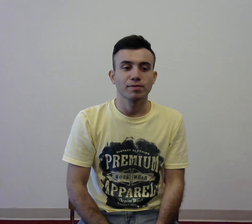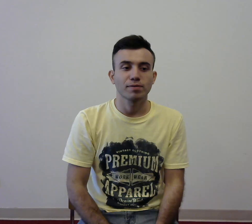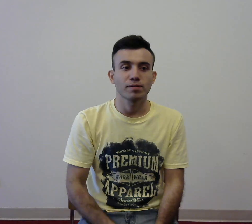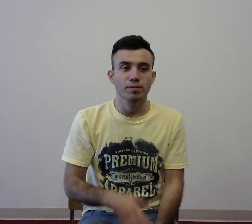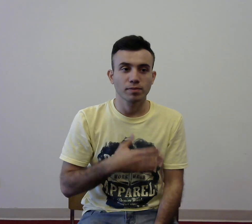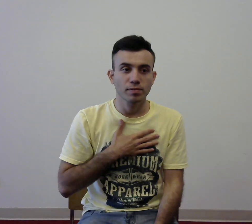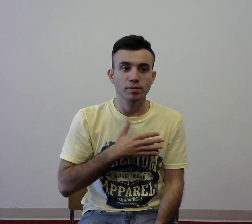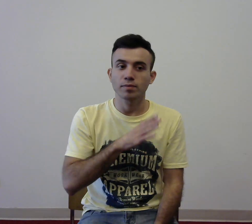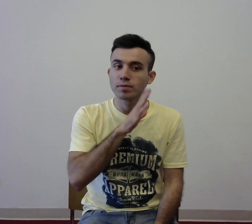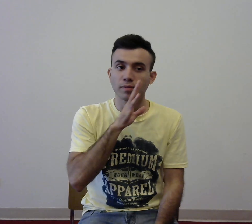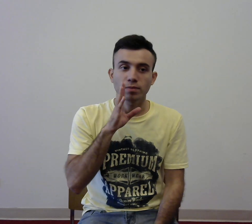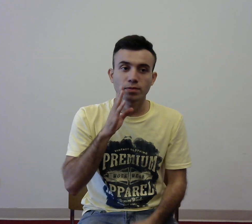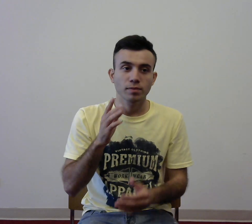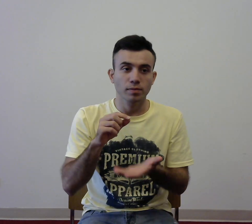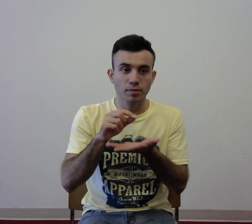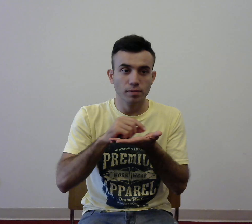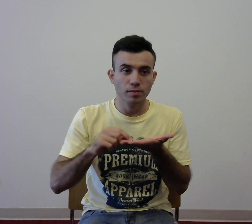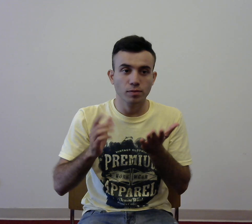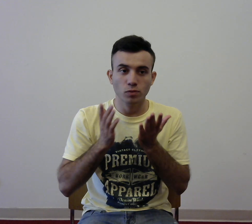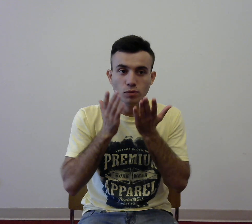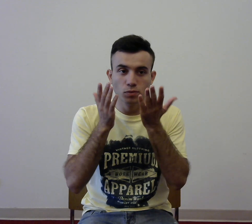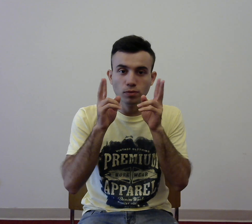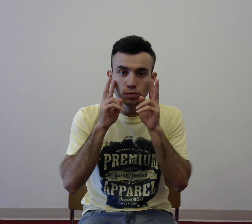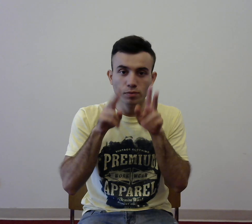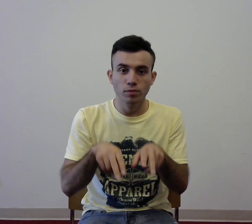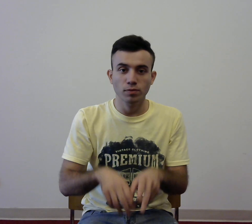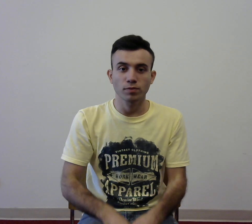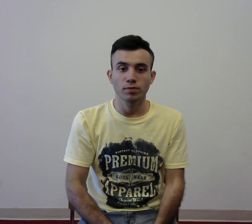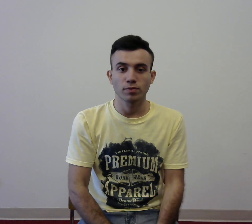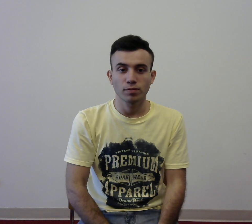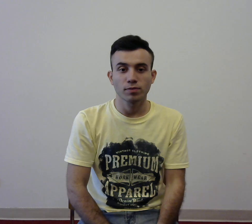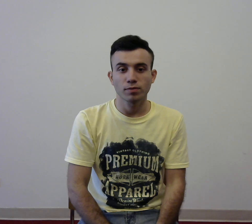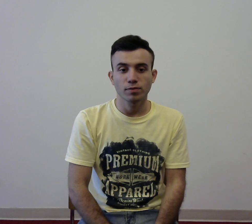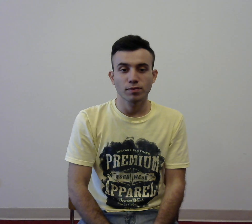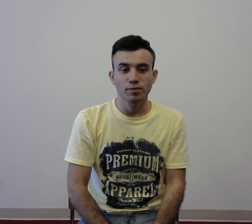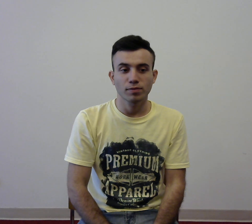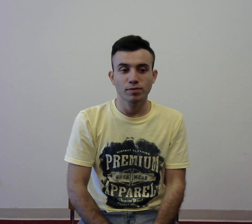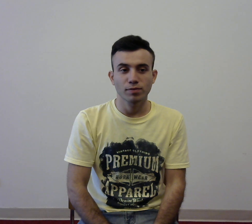Mənim anam yazıb-oxuya bilmir